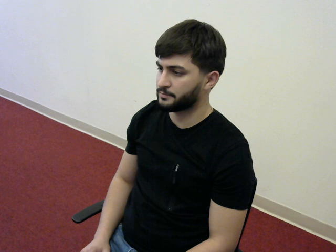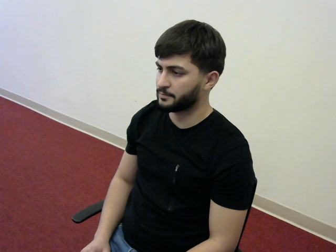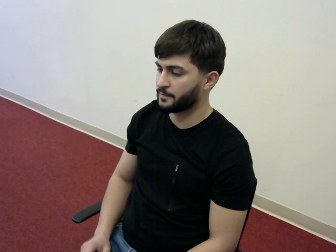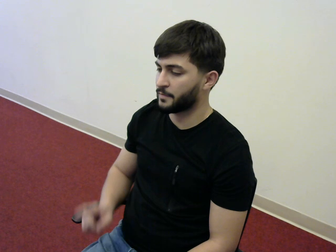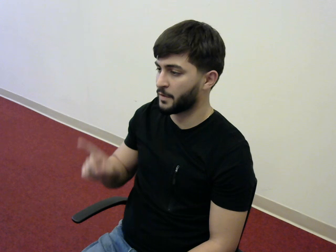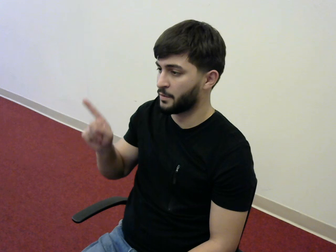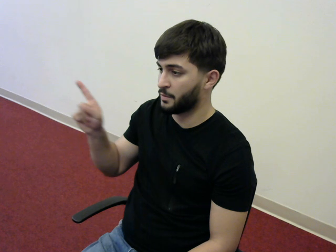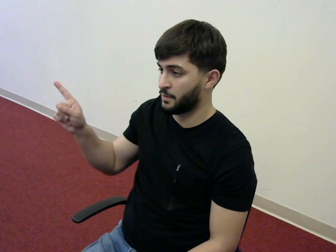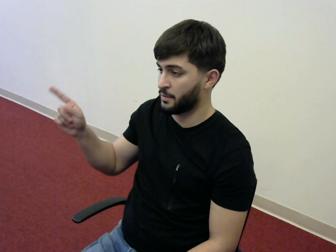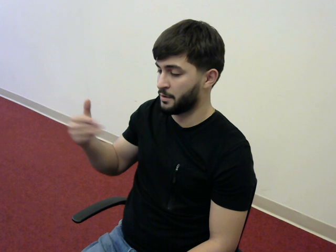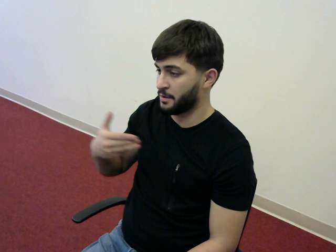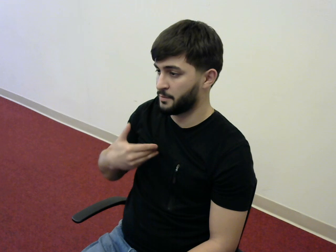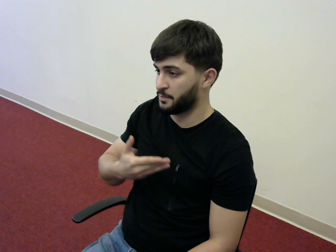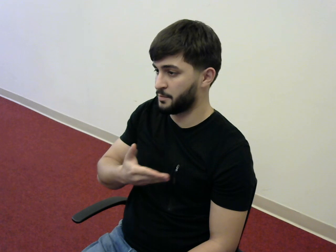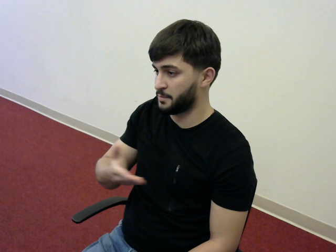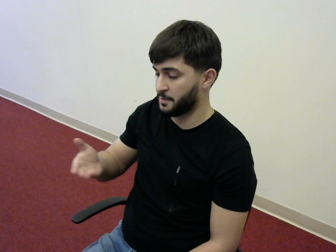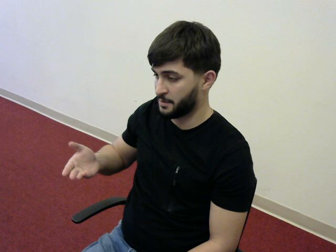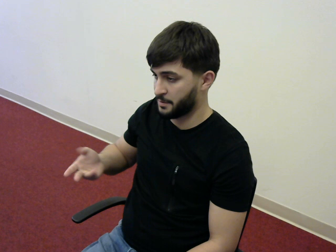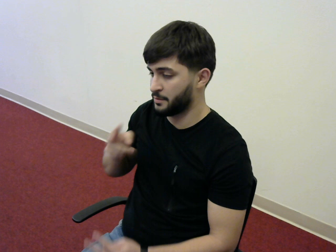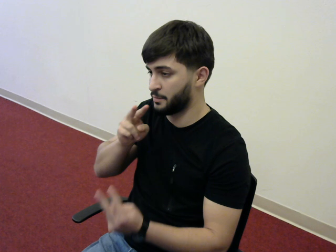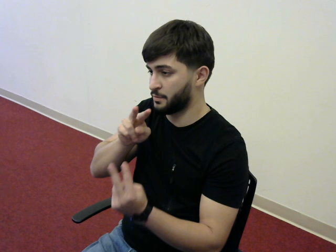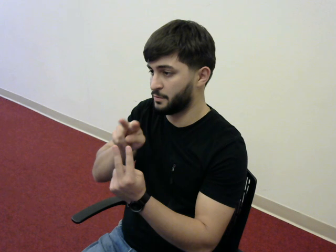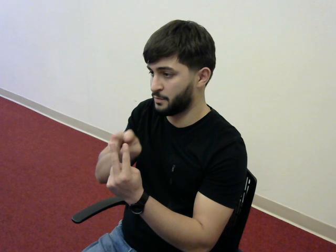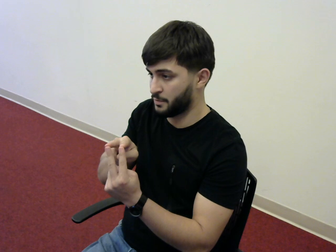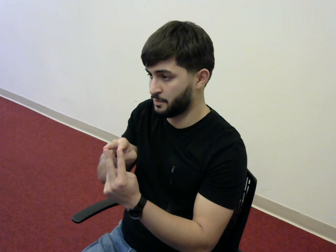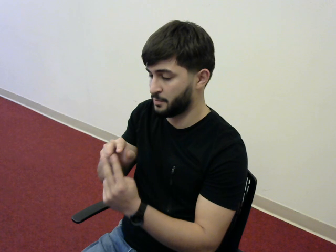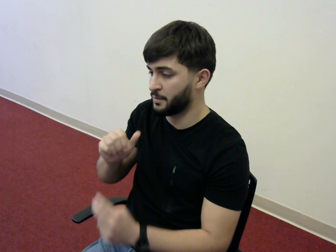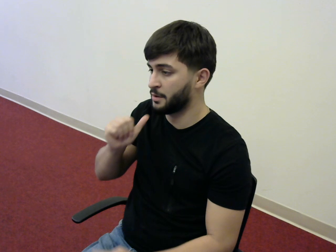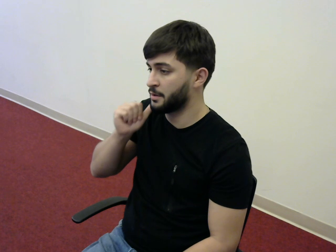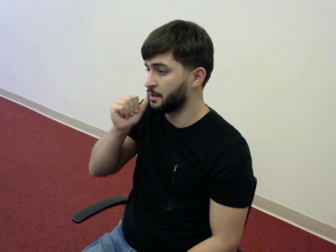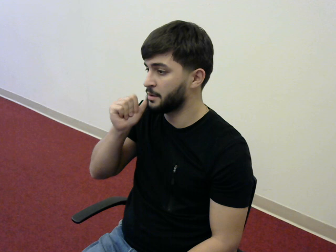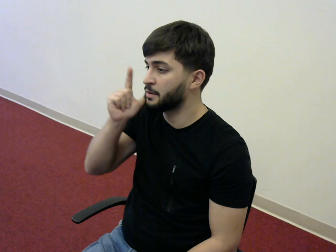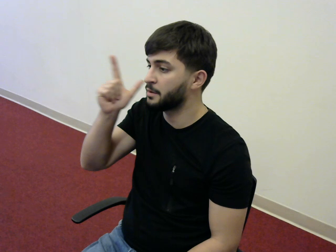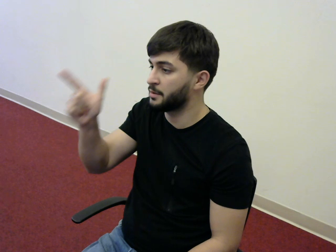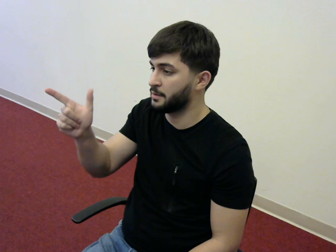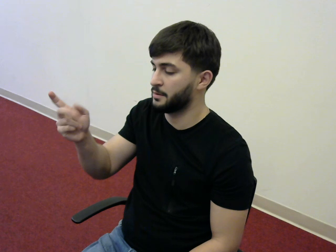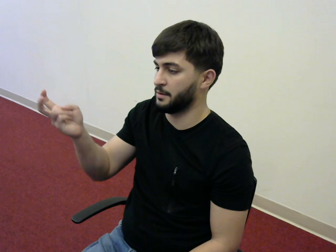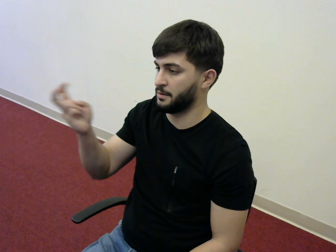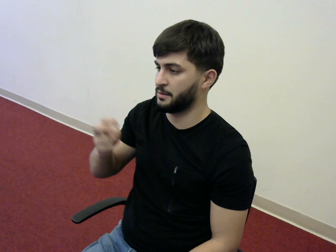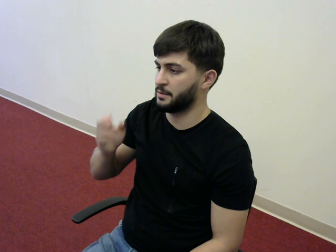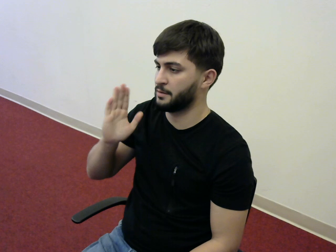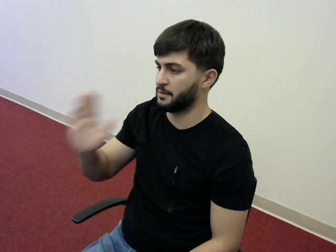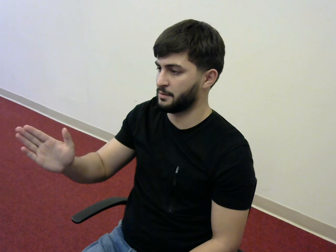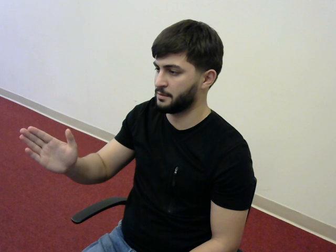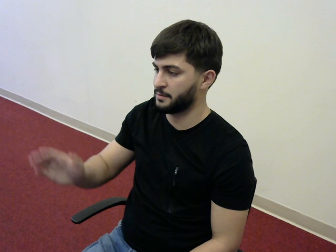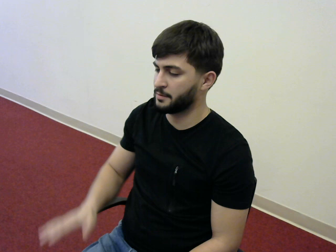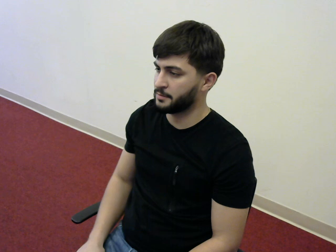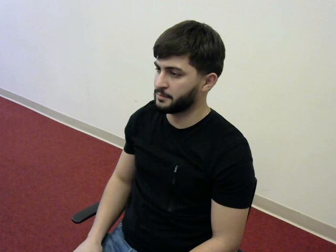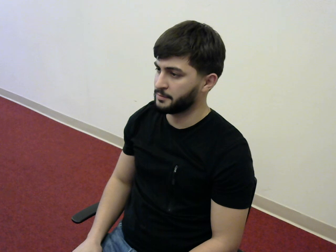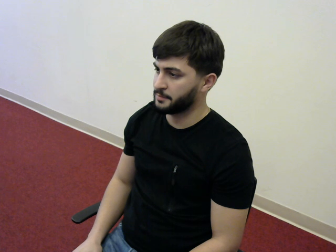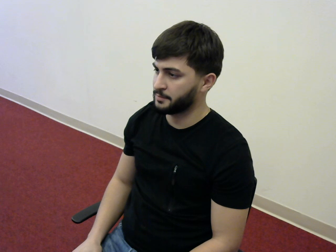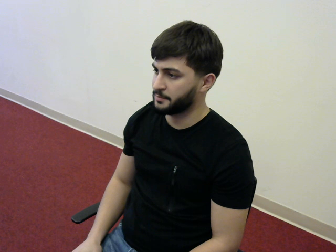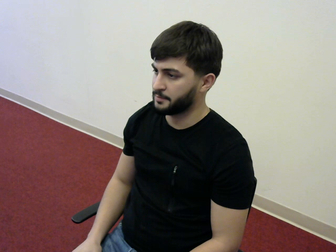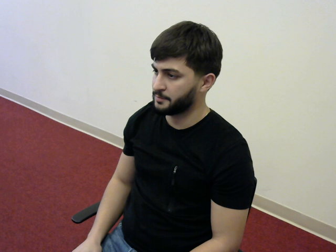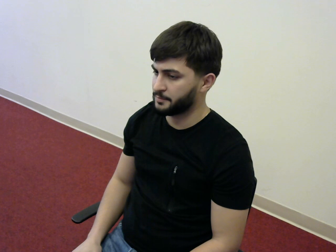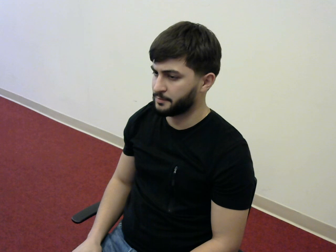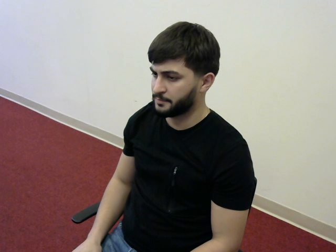O, bizi görməyə birisigün gələcək